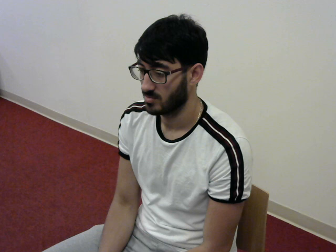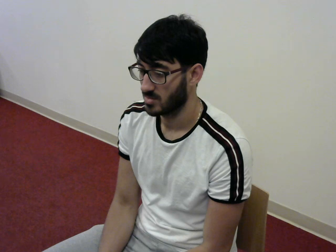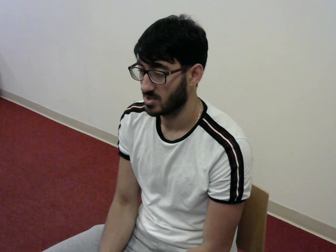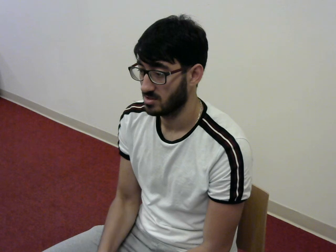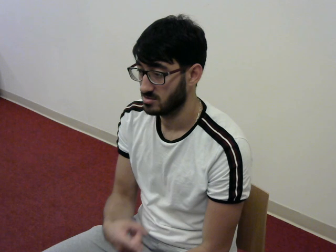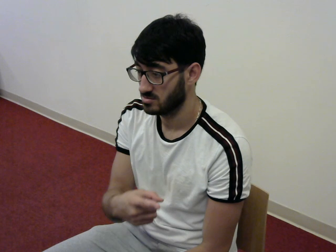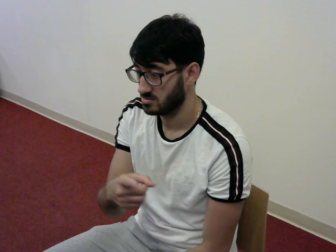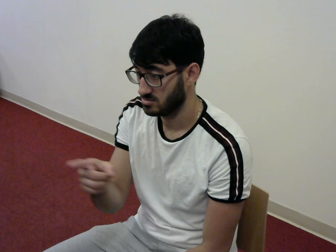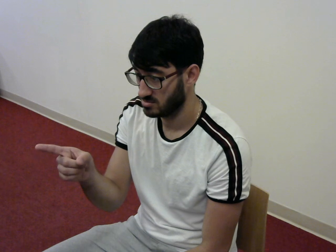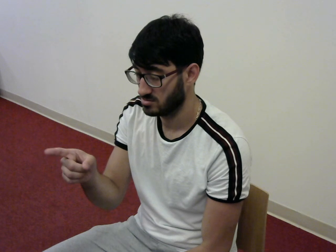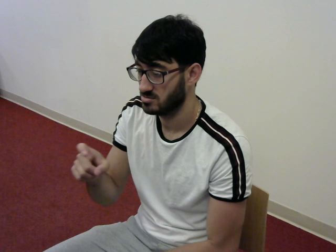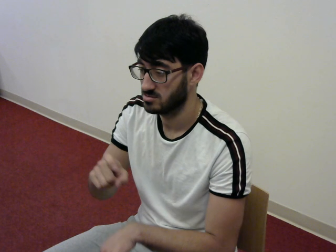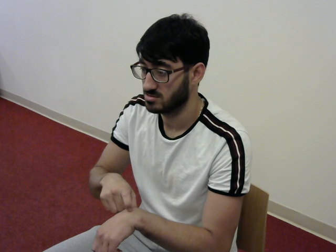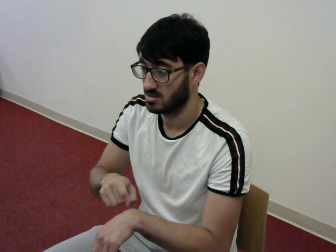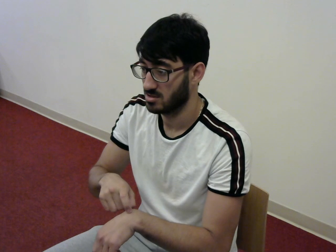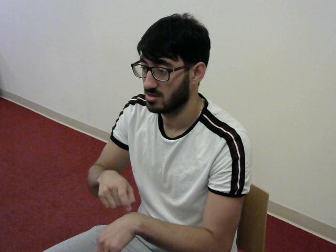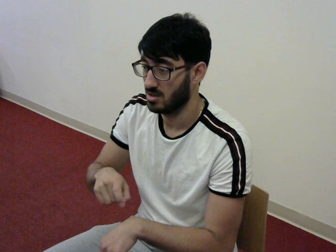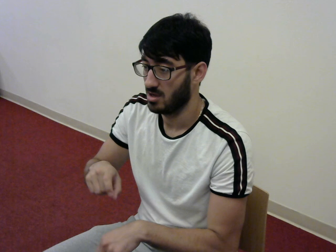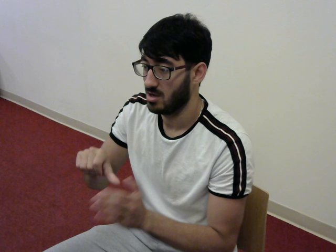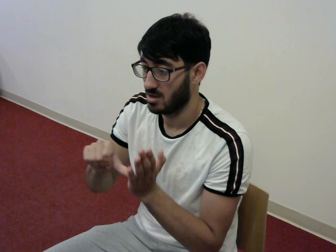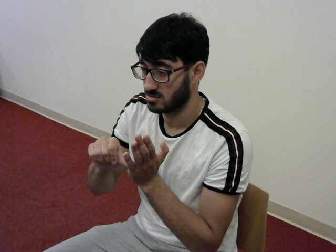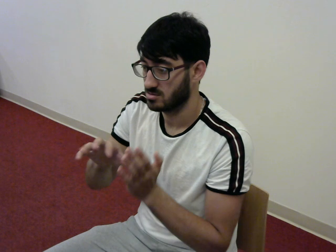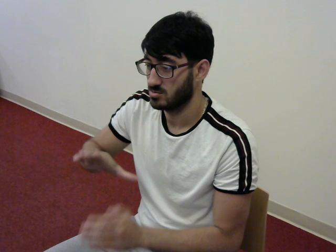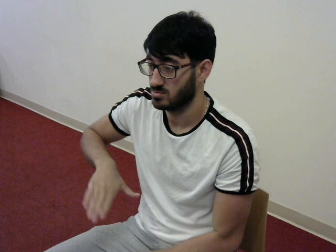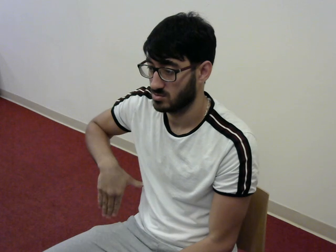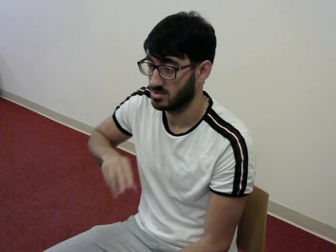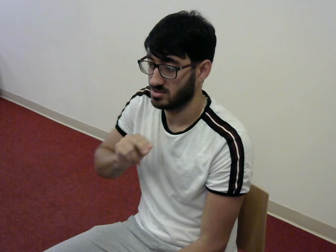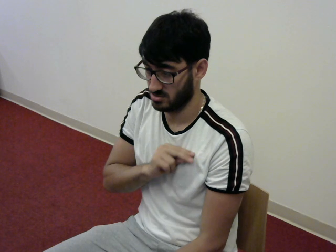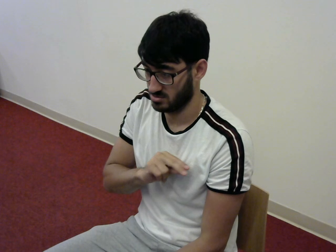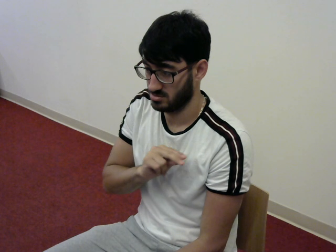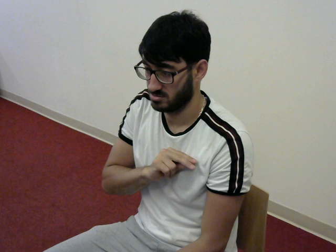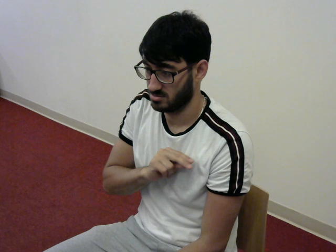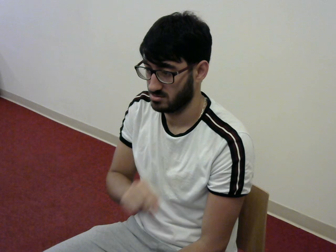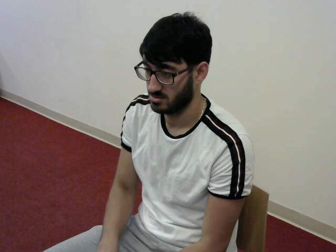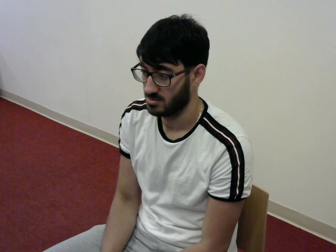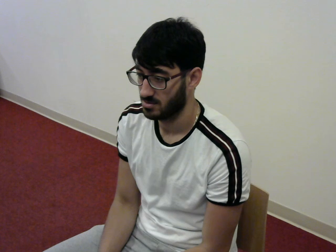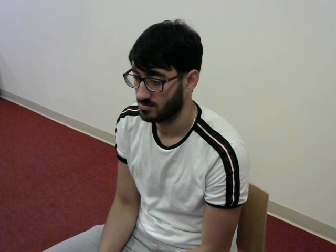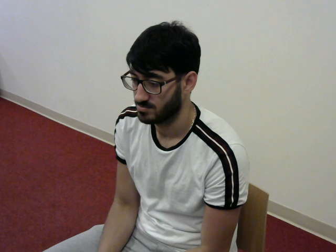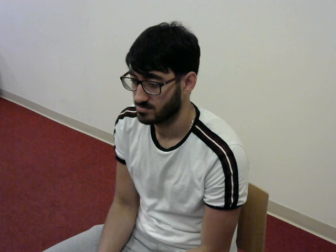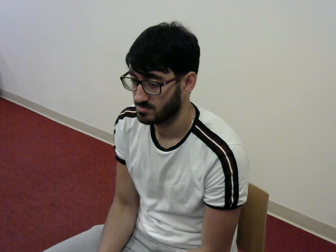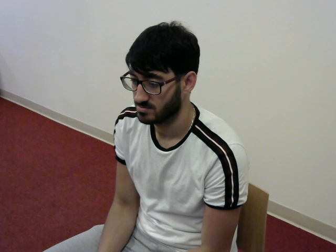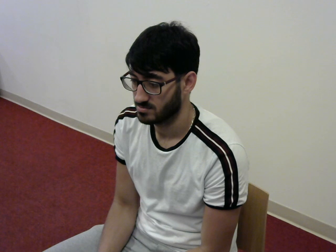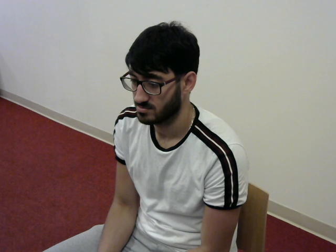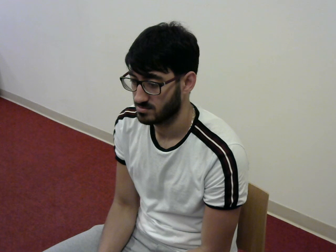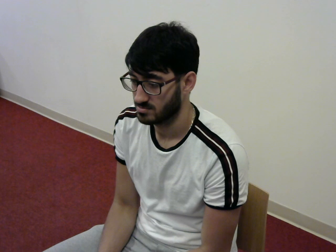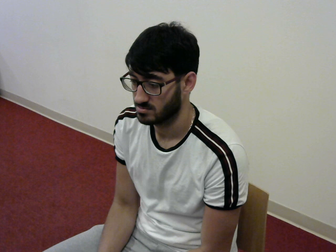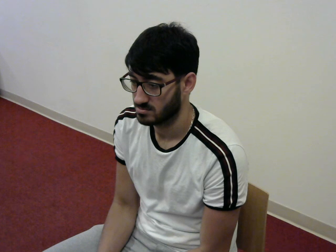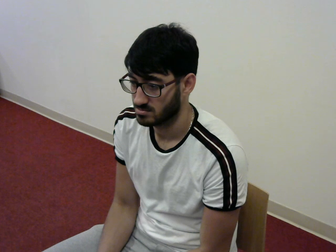Siz saat 6-dan sonra işləyirsiz?